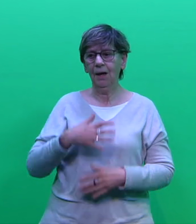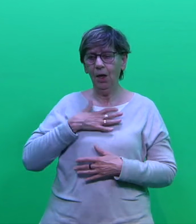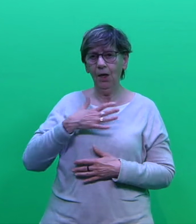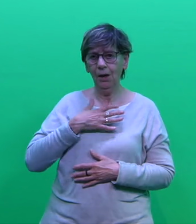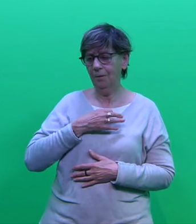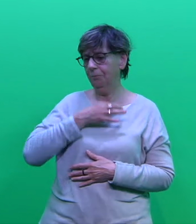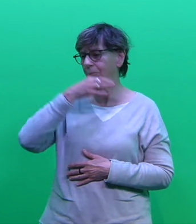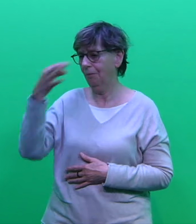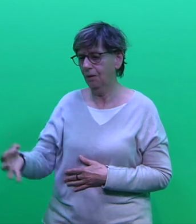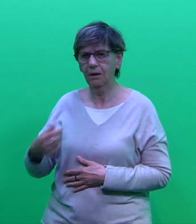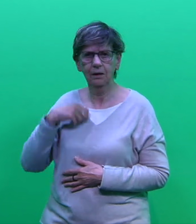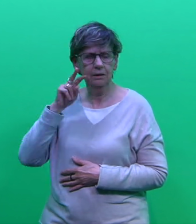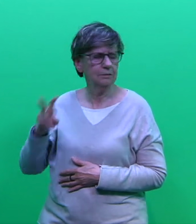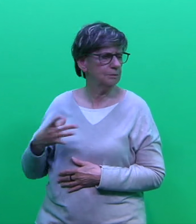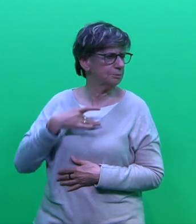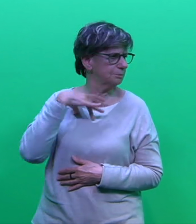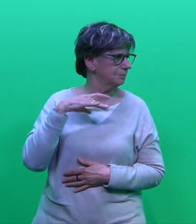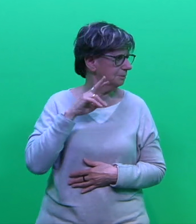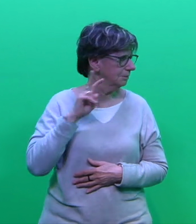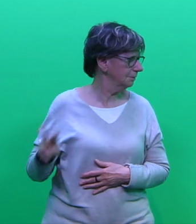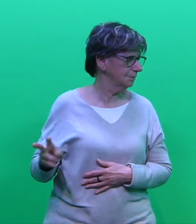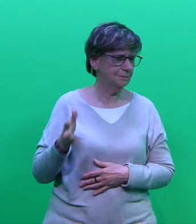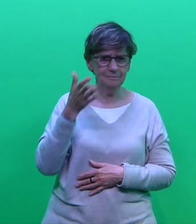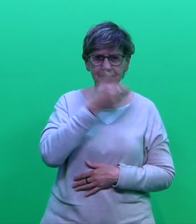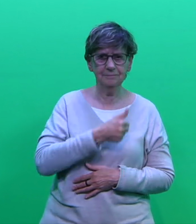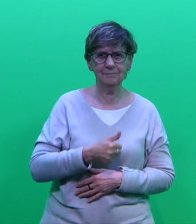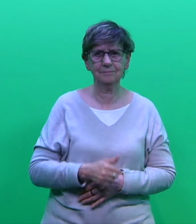Quan tusso trec mocs però no els puc mirar perquè em fa fàstic, no puc mirar.